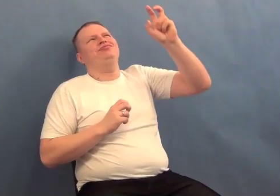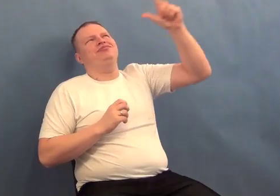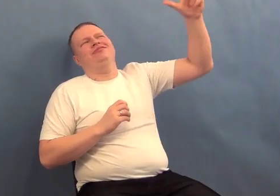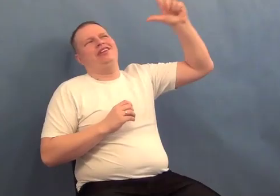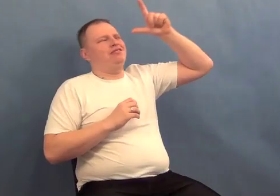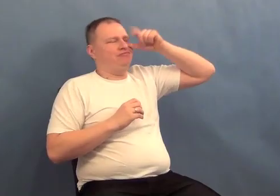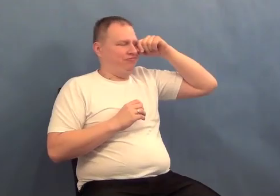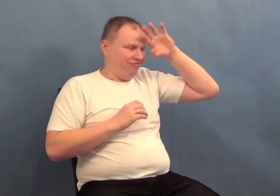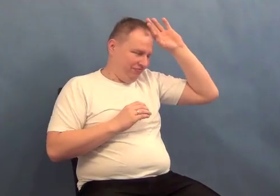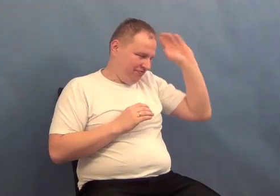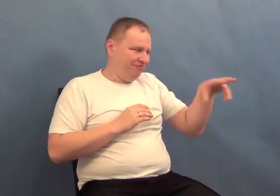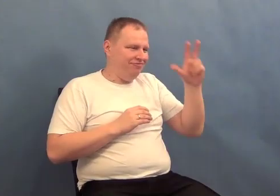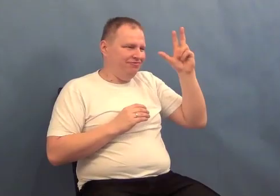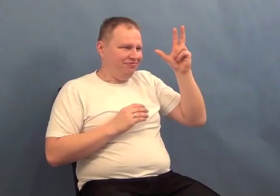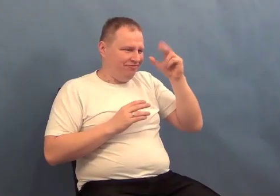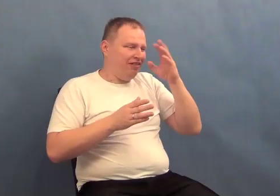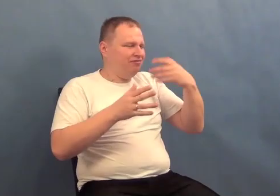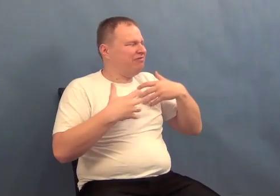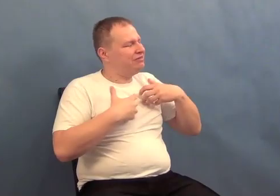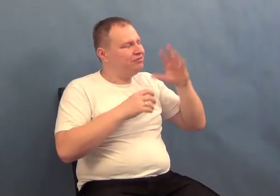Ze zmęczenia od razu zasnął.